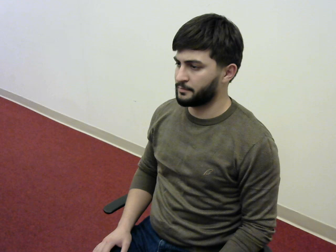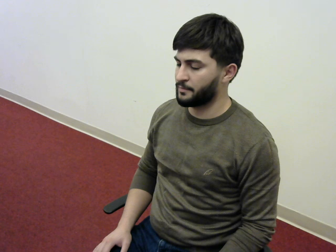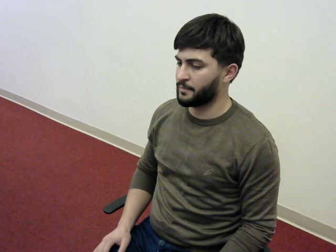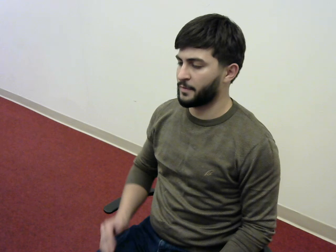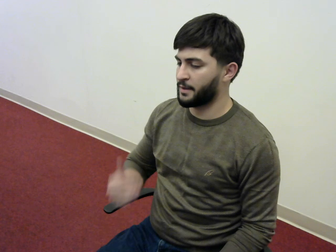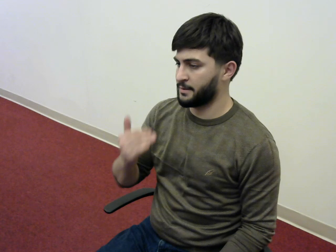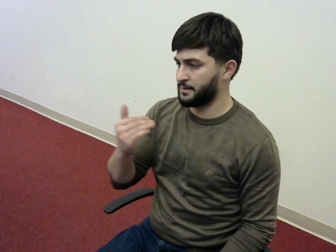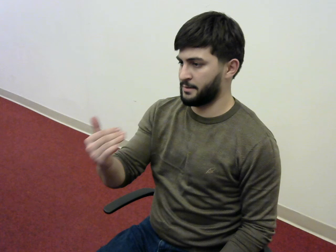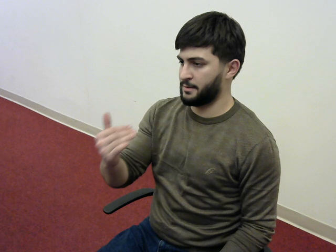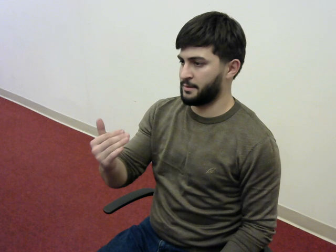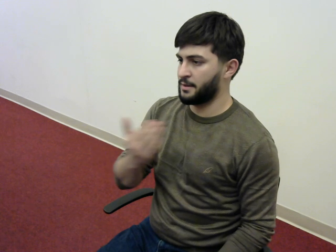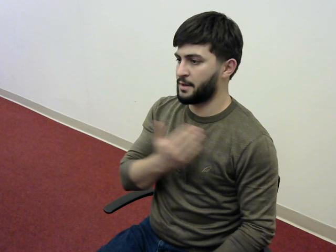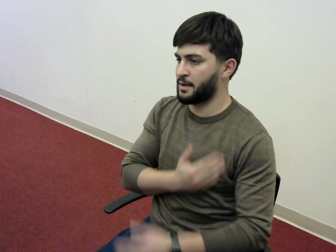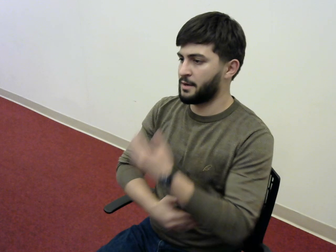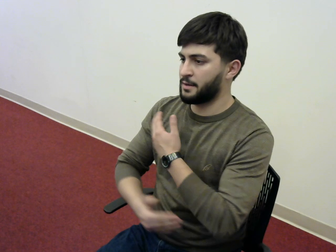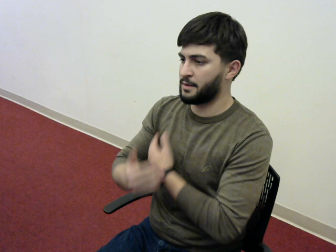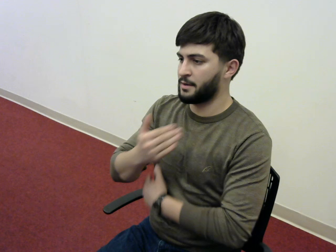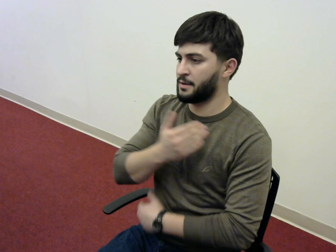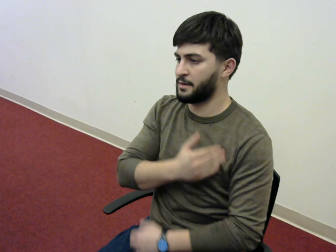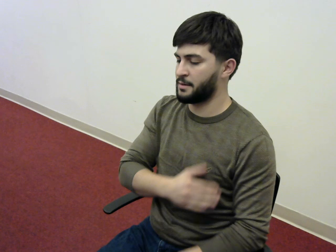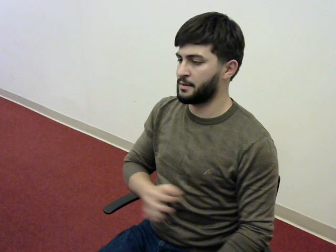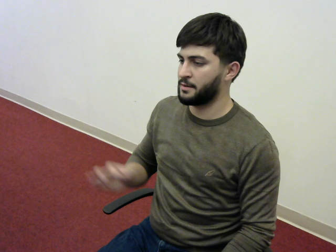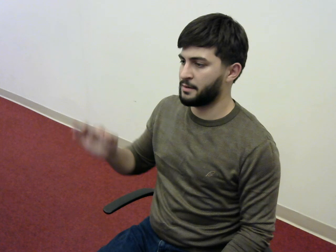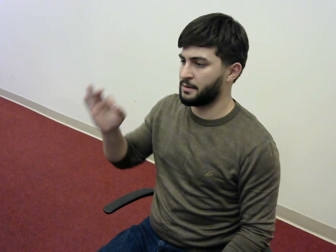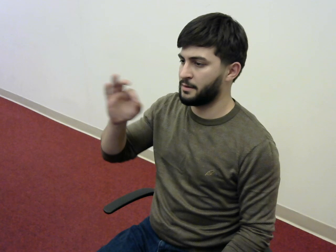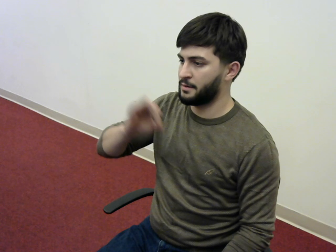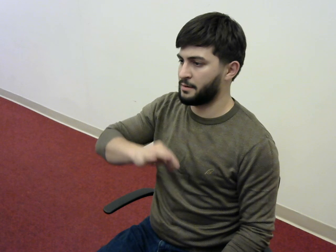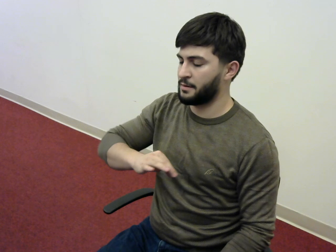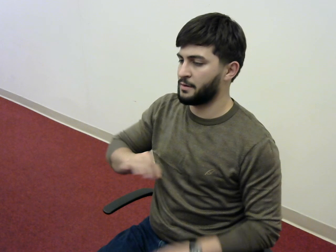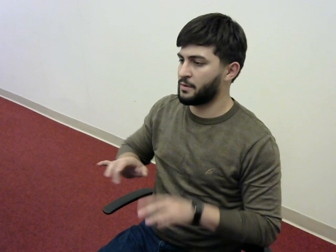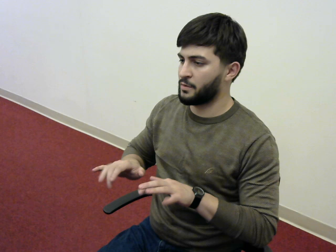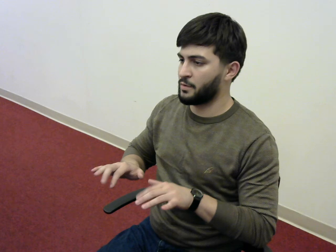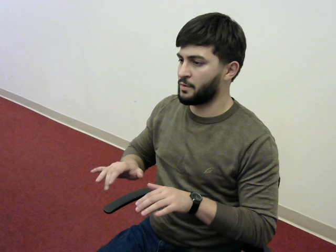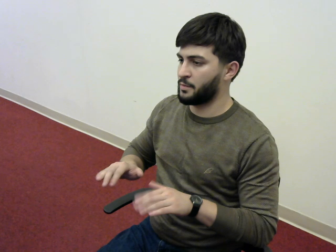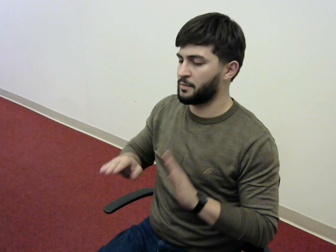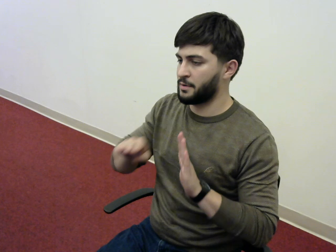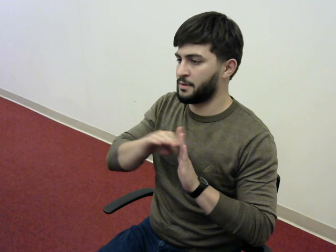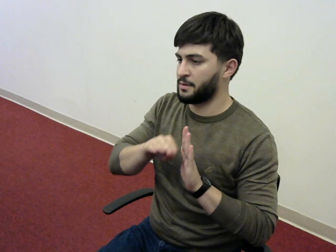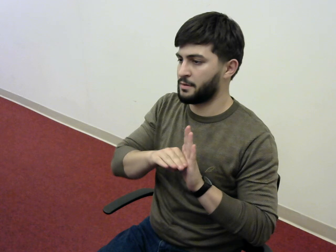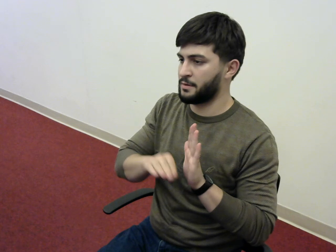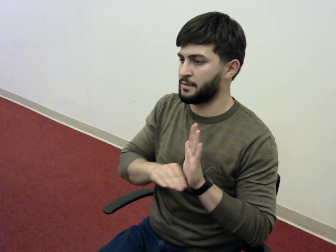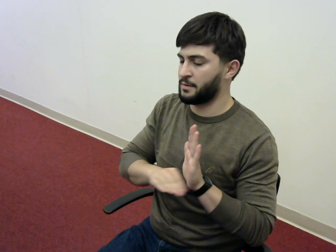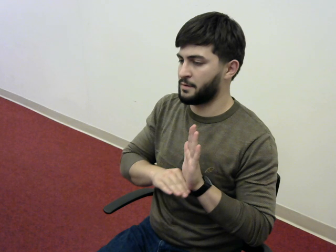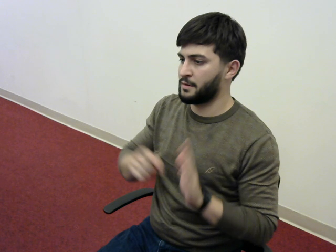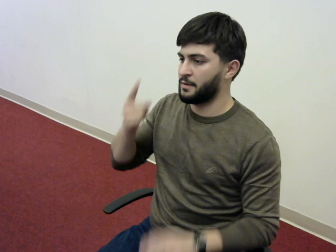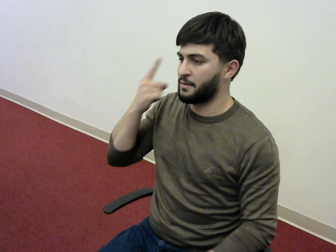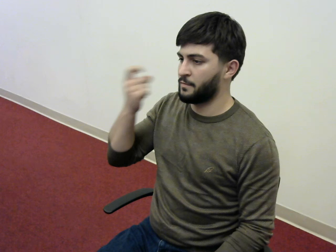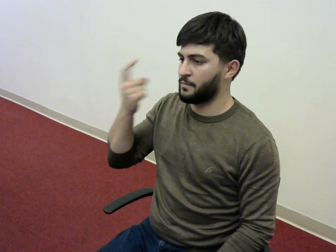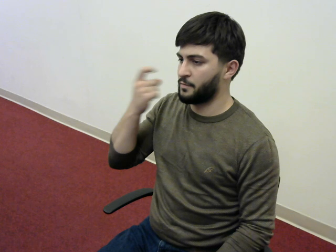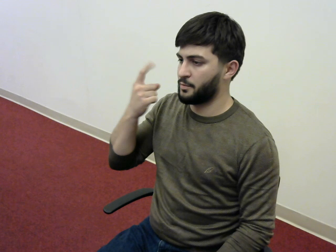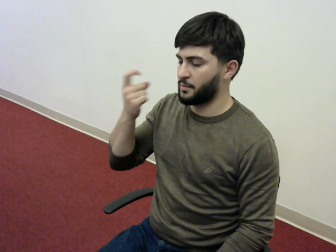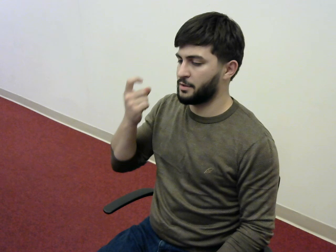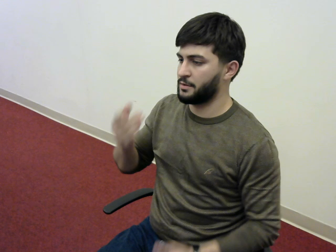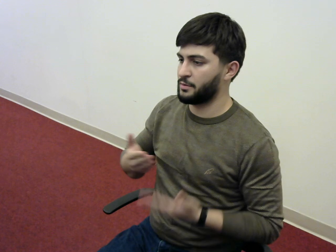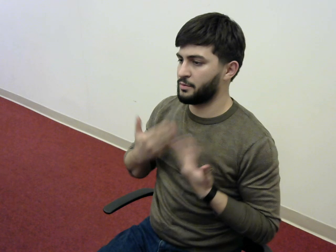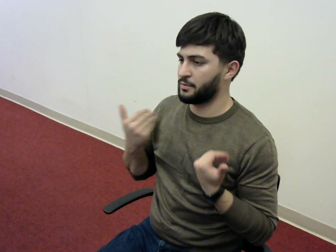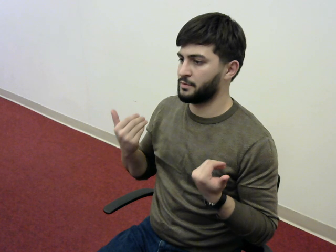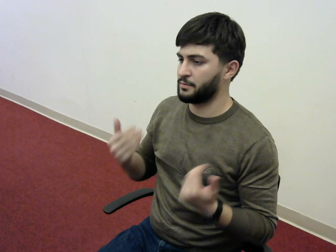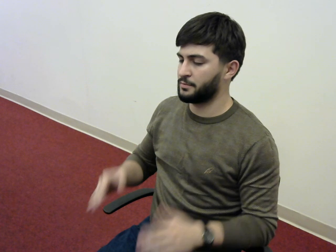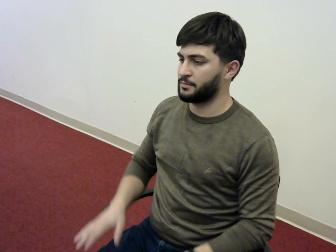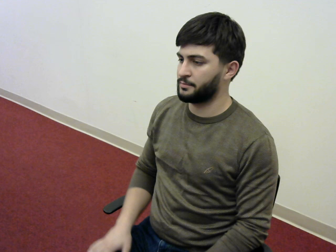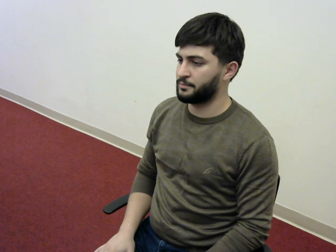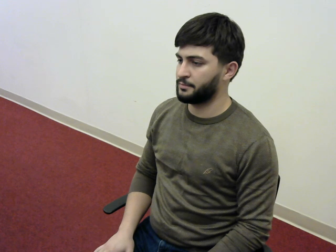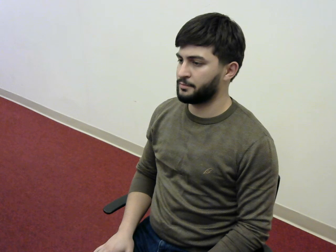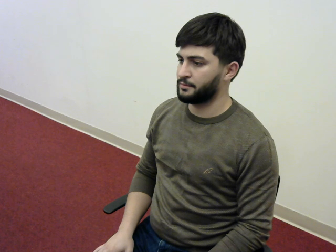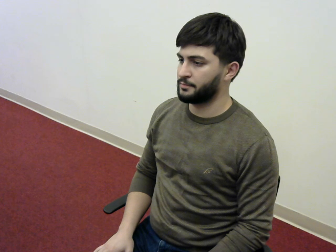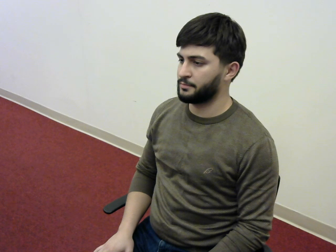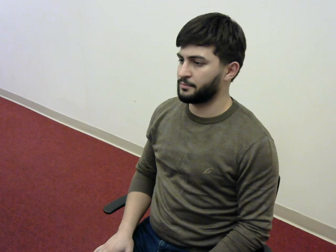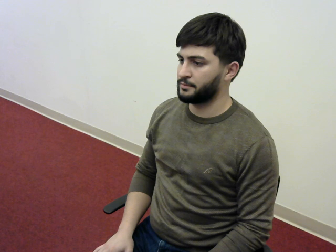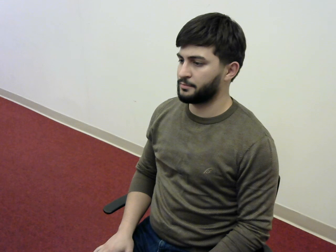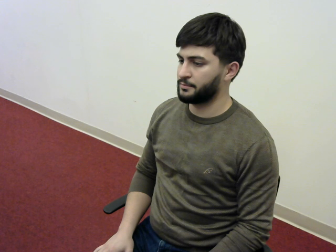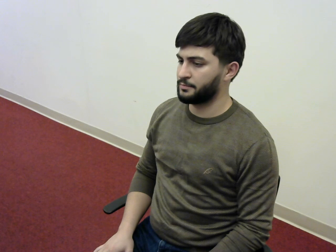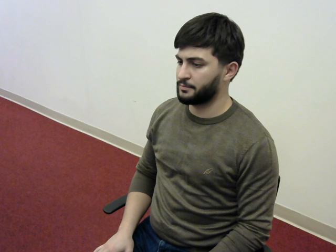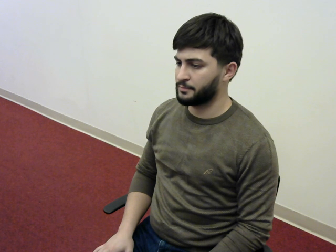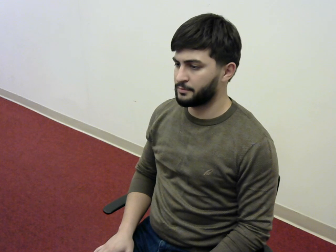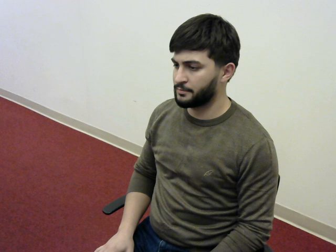Sizin əlilliyiniz haqqınızda sistemdə məlumat yoxdur